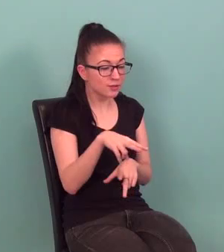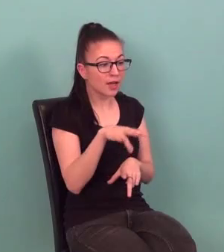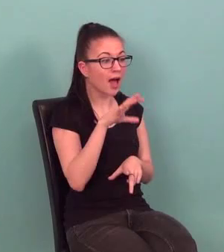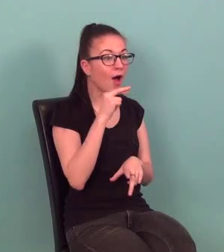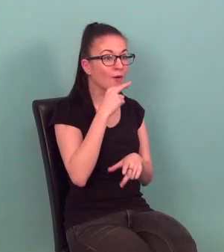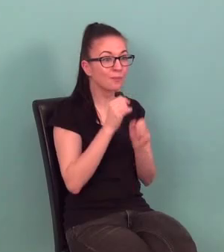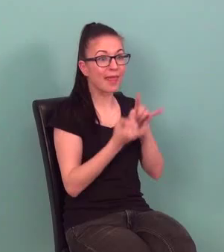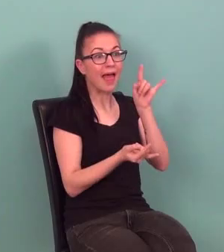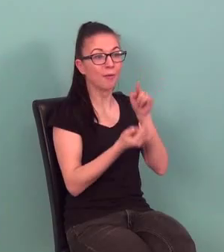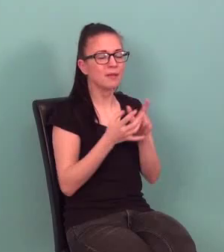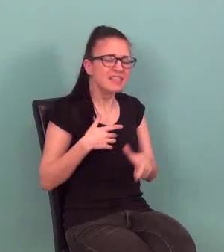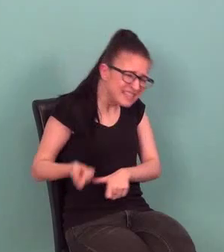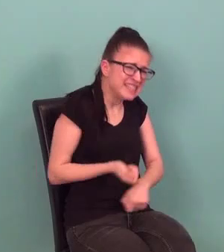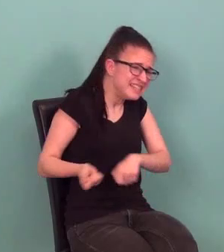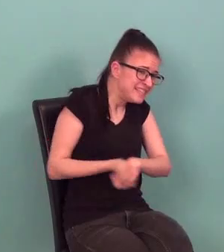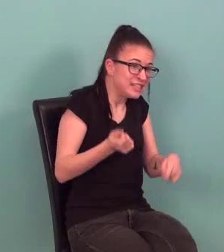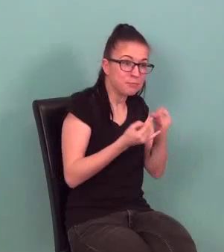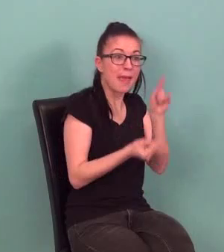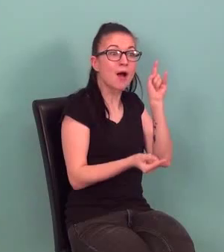Koza wydaje dźwięk na widok gruszek, mężczyzna ją ciągnie, a ona meczy.